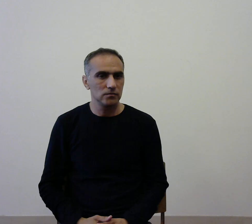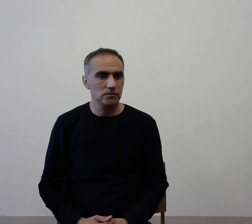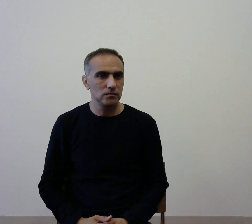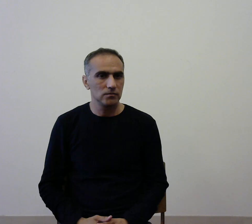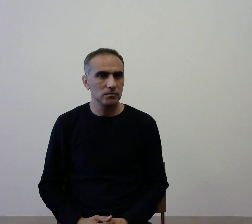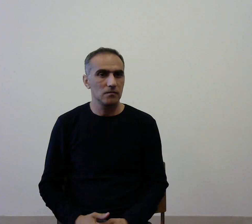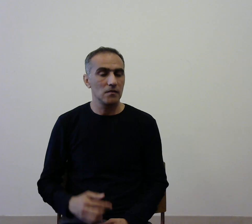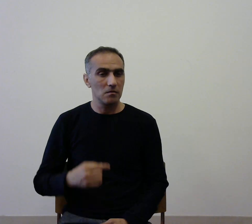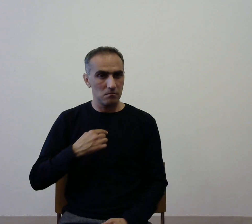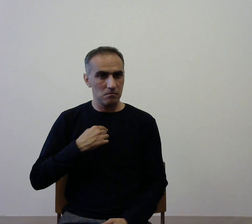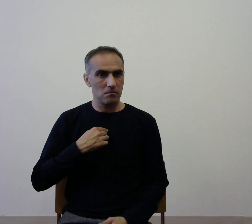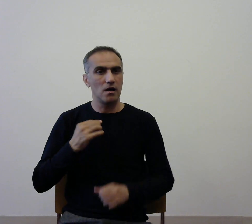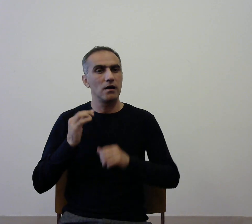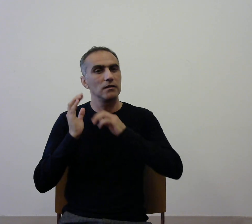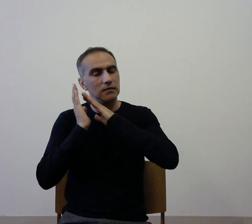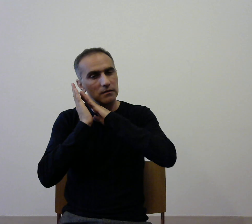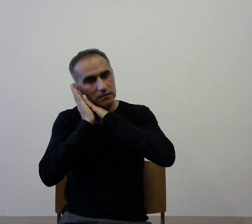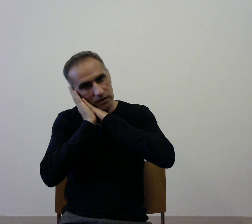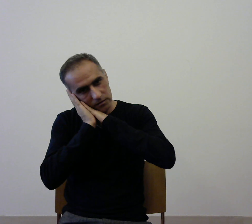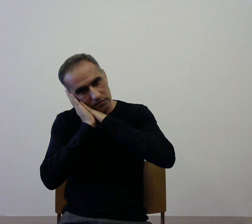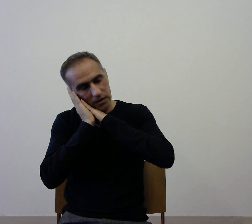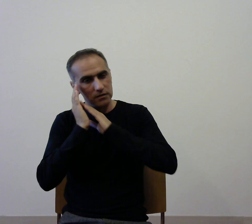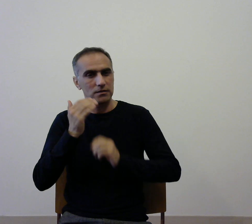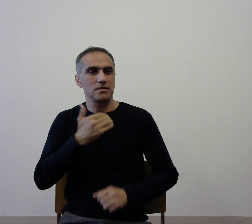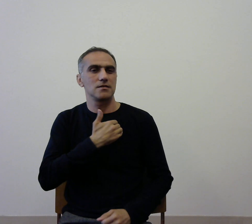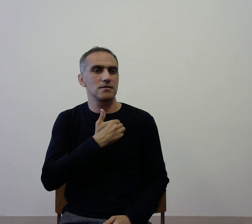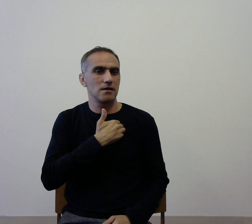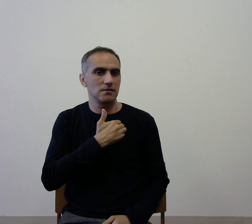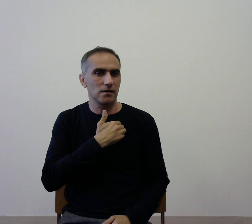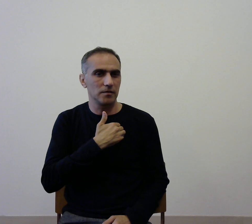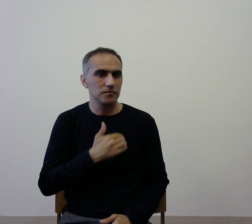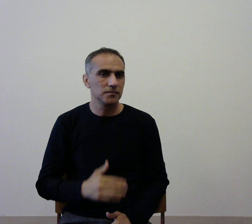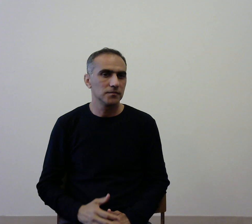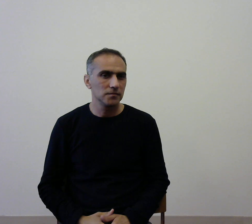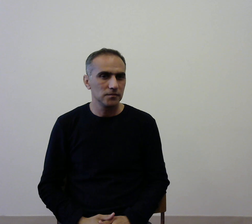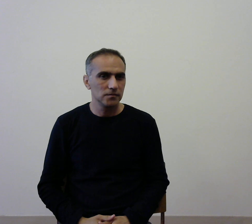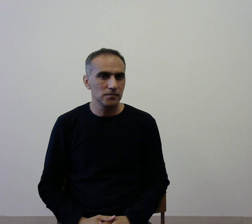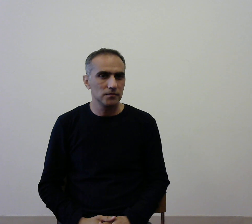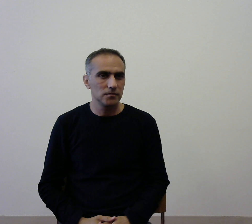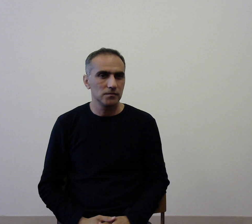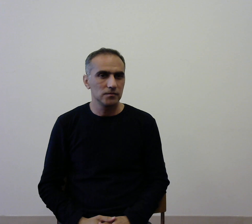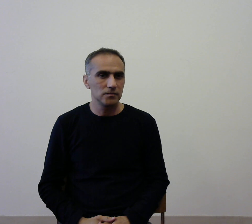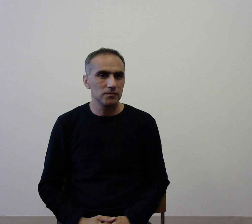Mən yatmaq istəyirəm